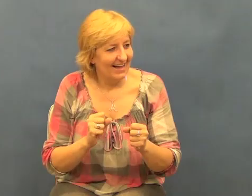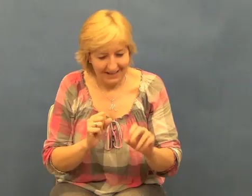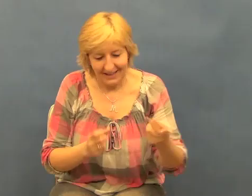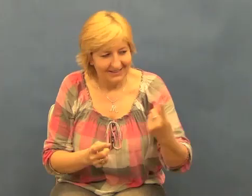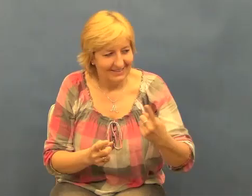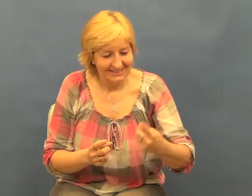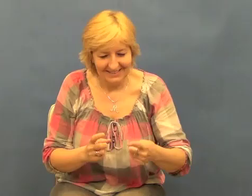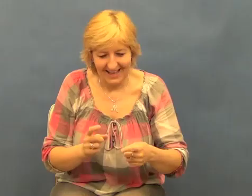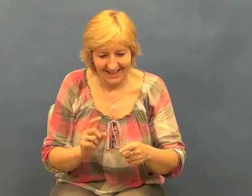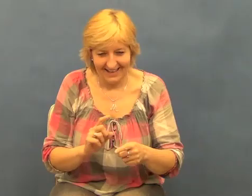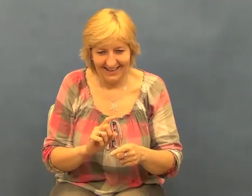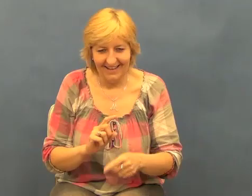Jeszcze raz.